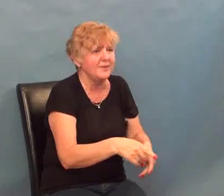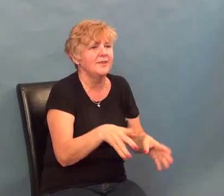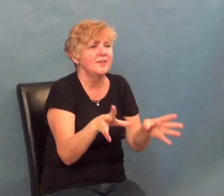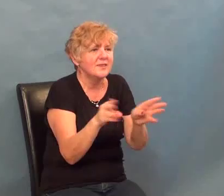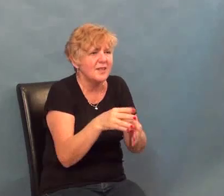Są razem.